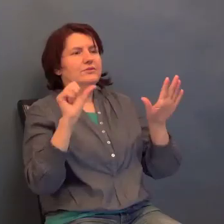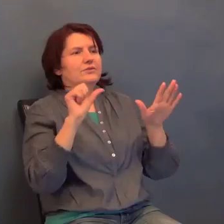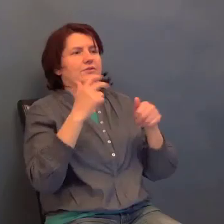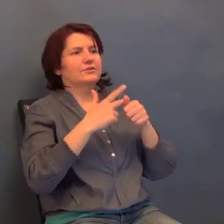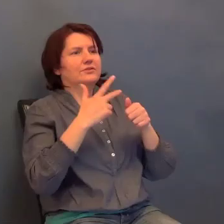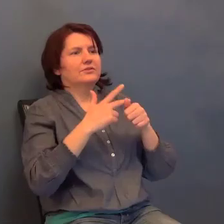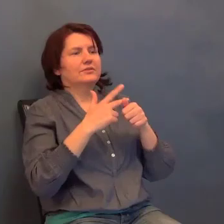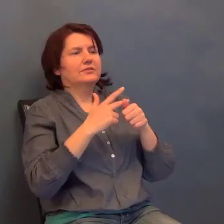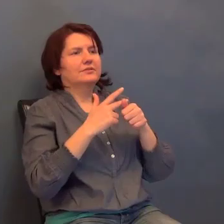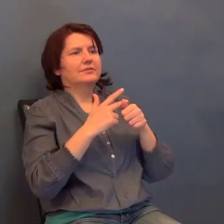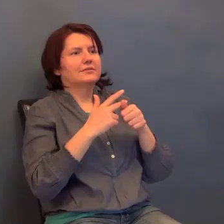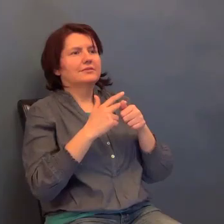Szósta trzydzieści?